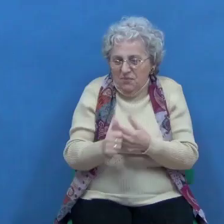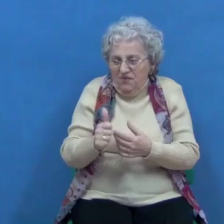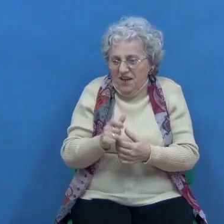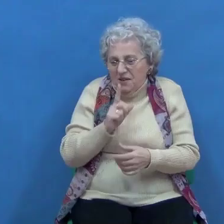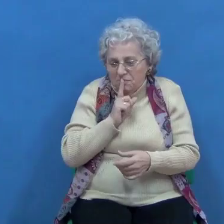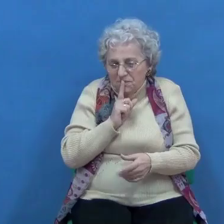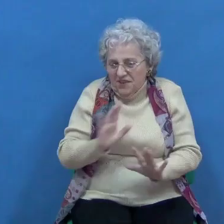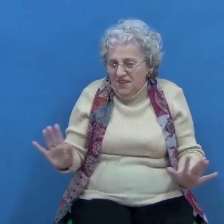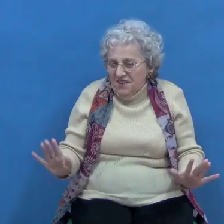Cicho. Koniec.